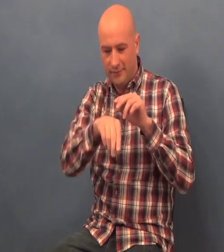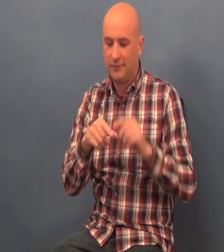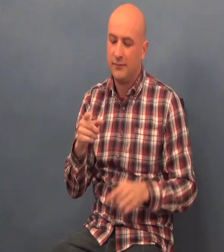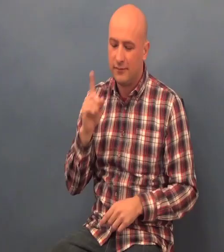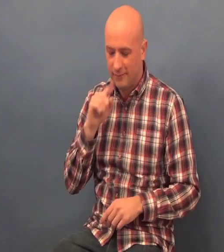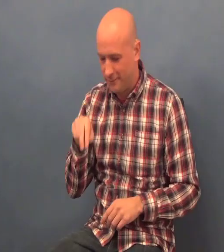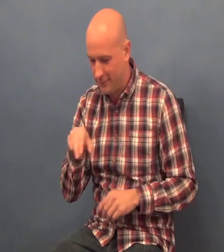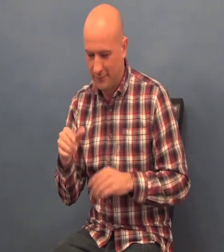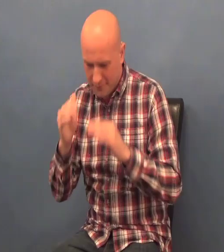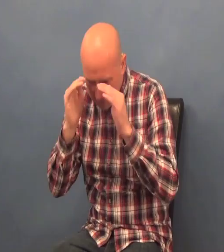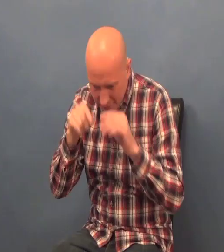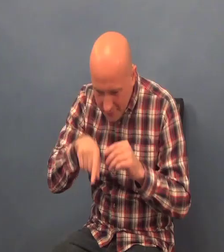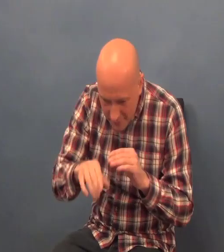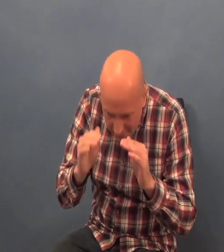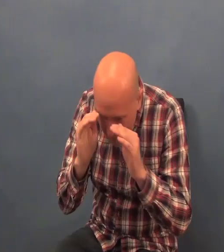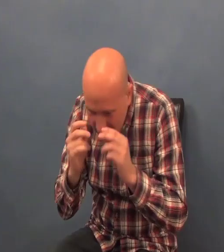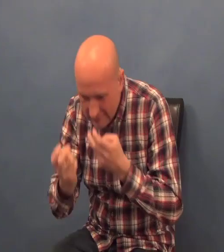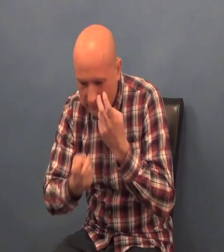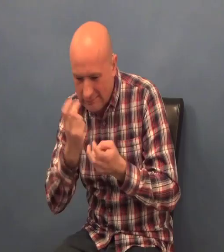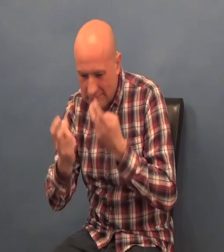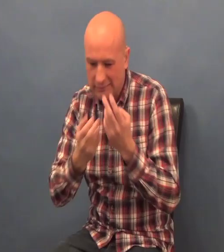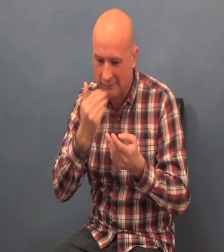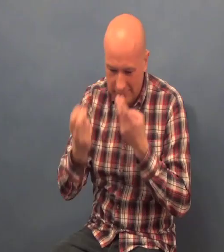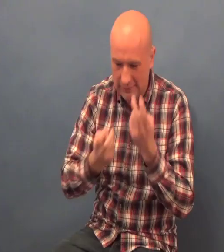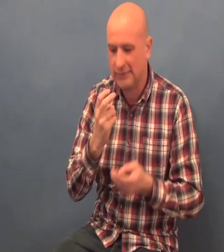Chłopiec podchodzi i zagląda do nory, szuka, ale niczego tam nie ma.